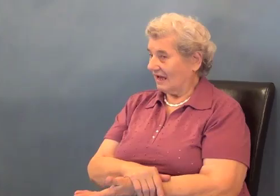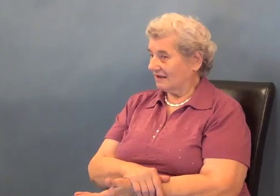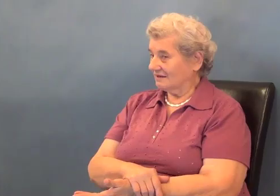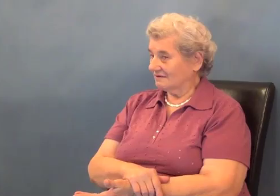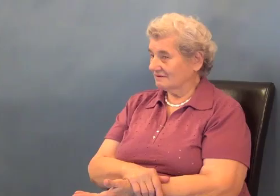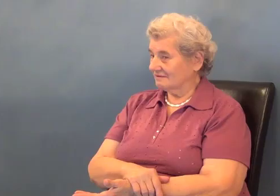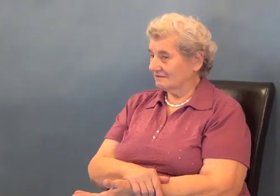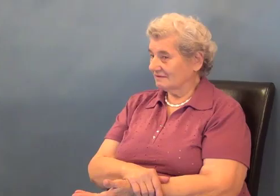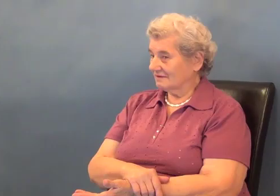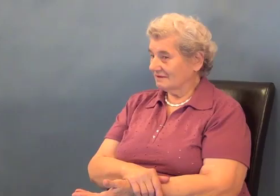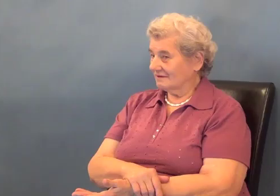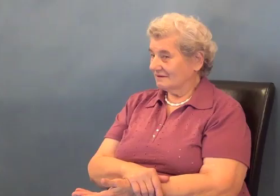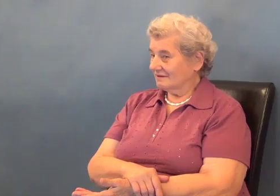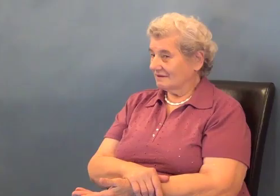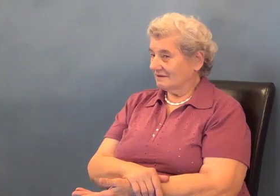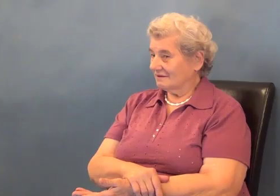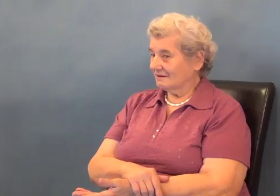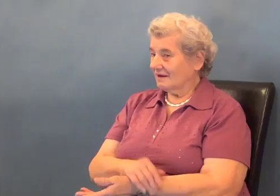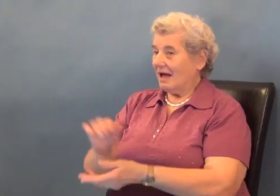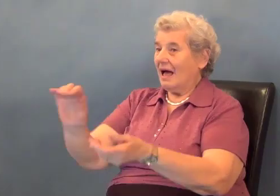Tak?